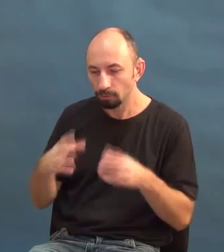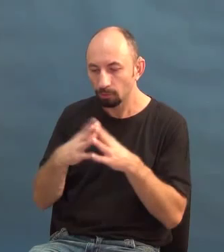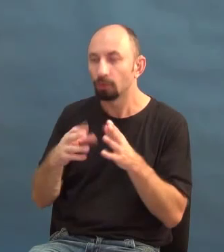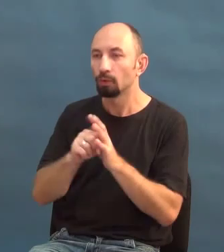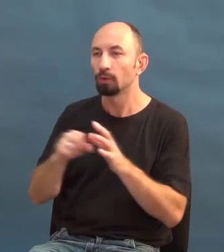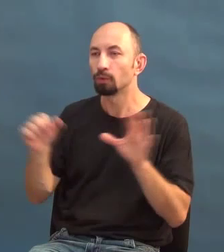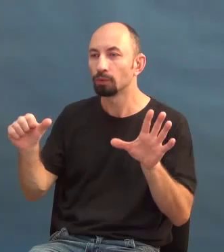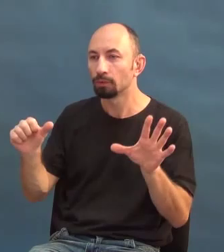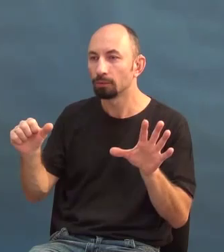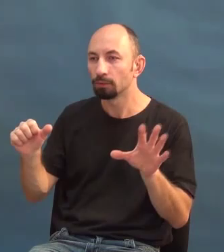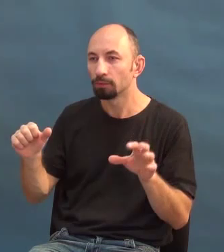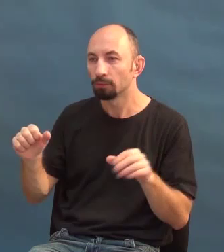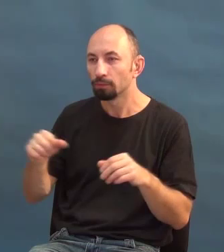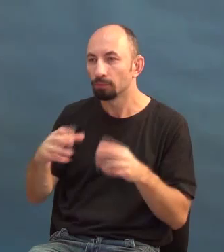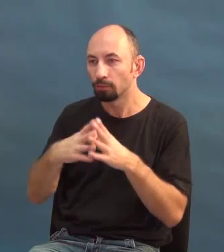Od dziesiątej do szóstej.